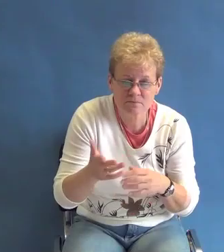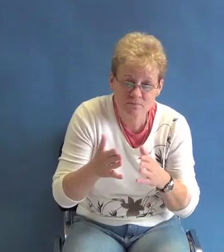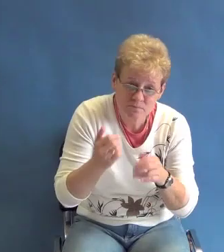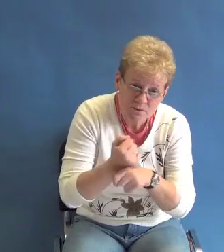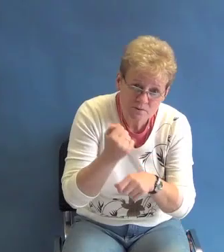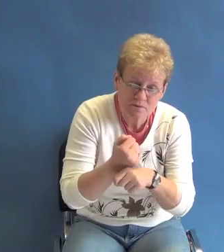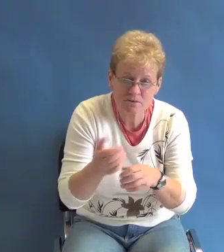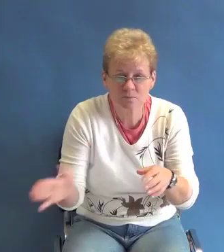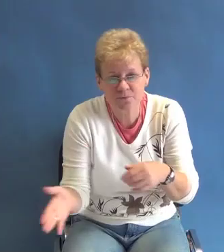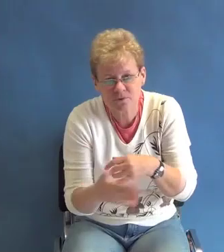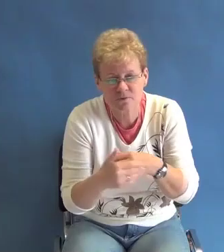Pracujesz czy sprzątasz?